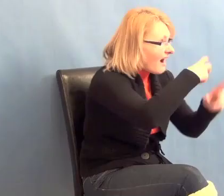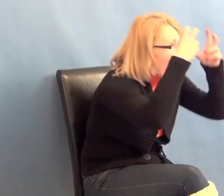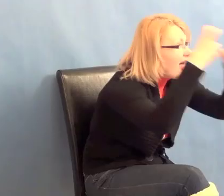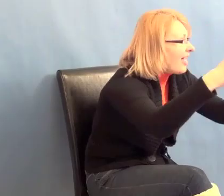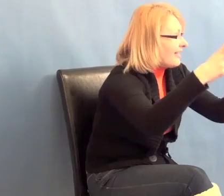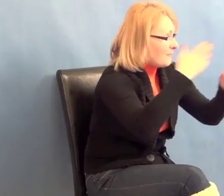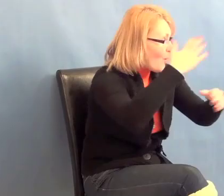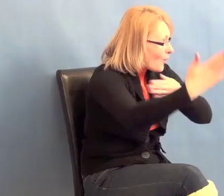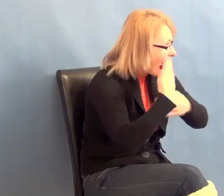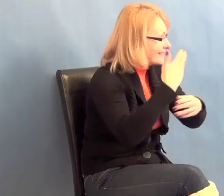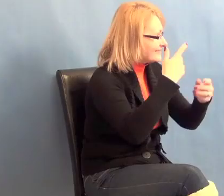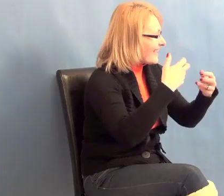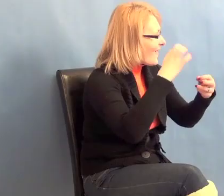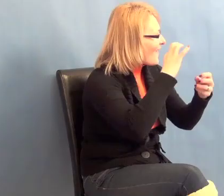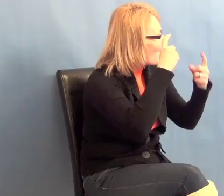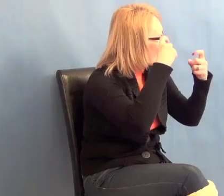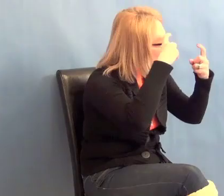Widziałam zdjęcia, wyjaśniali mi.